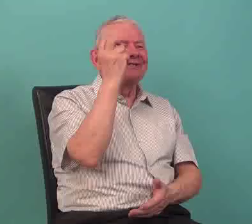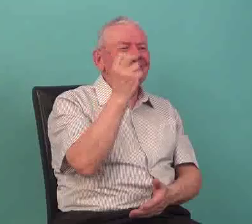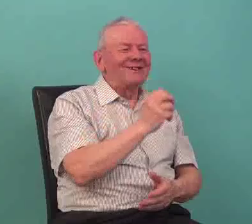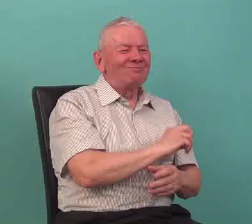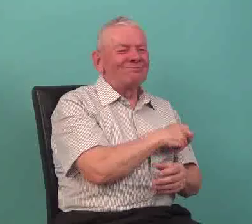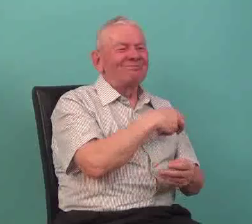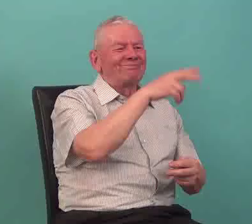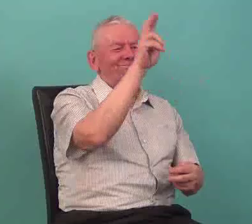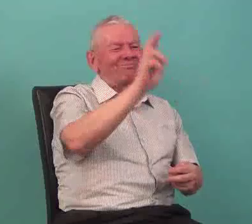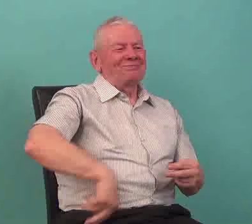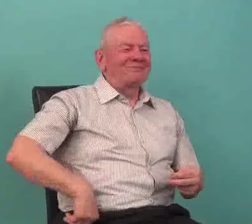Upada.